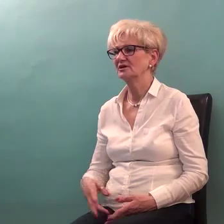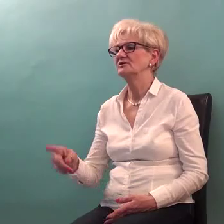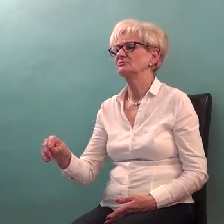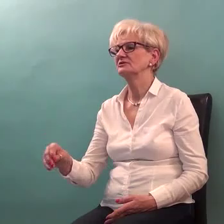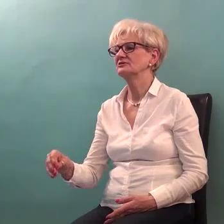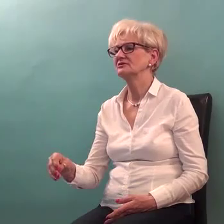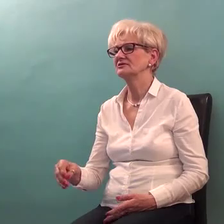Co tam jest napisane?